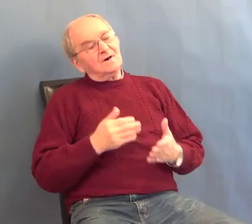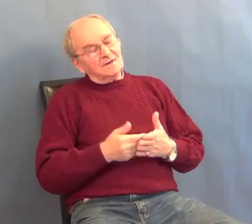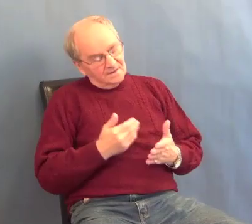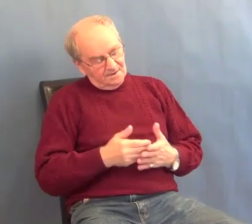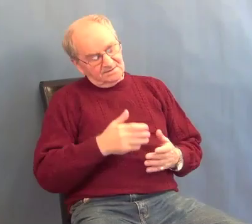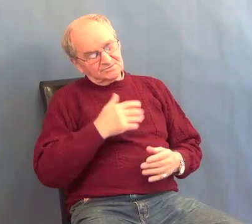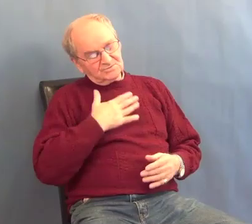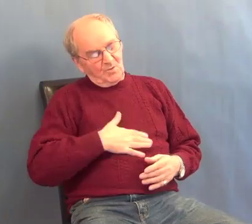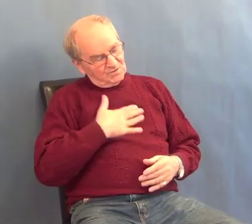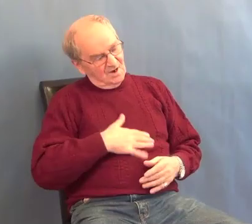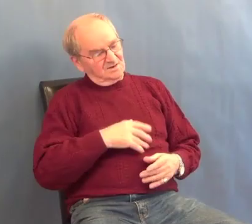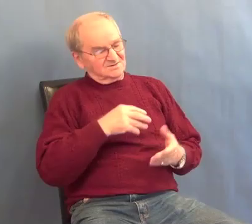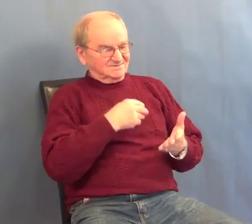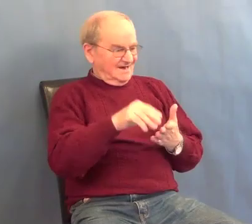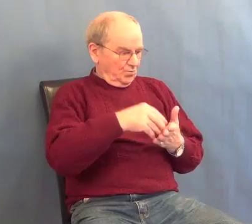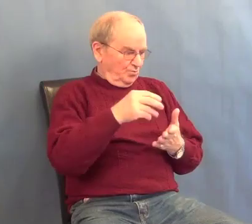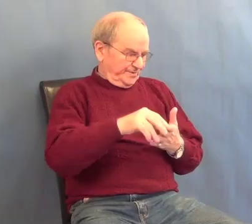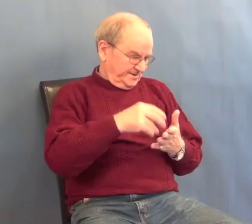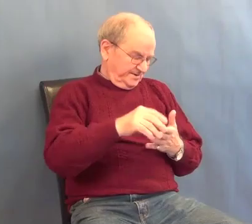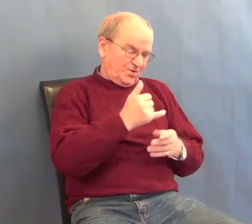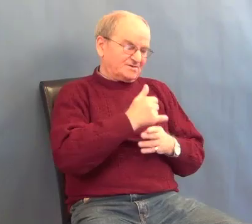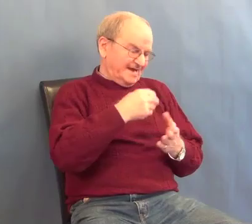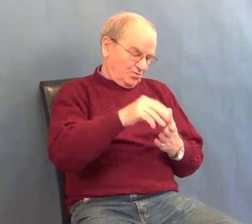Dlatego, że w sobotę i piątek robię zakupy.